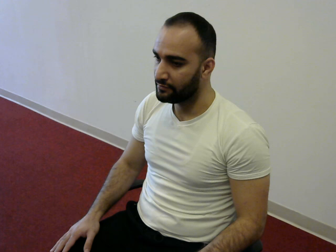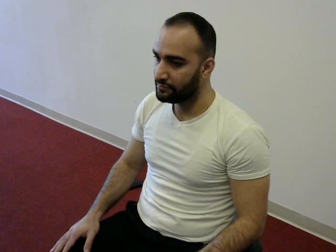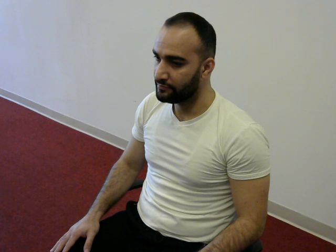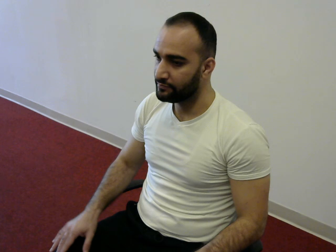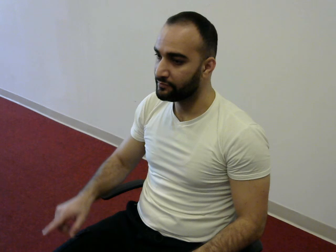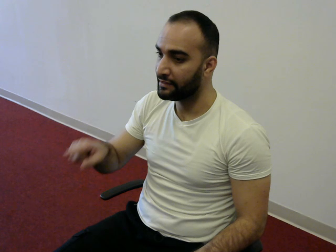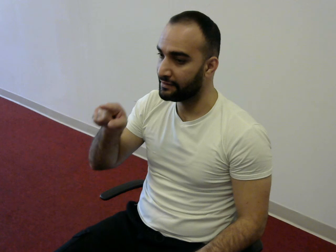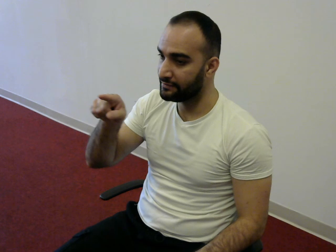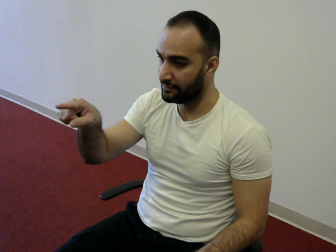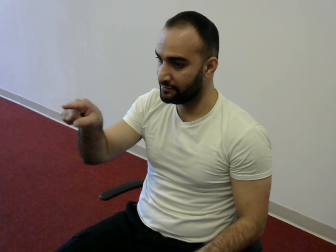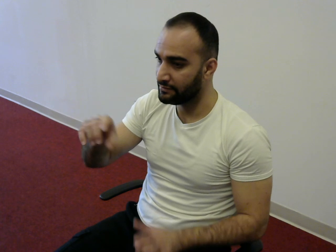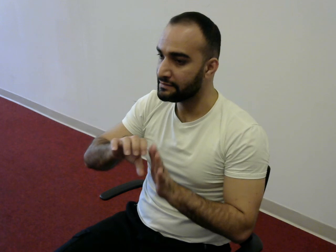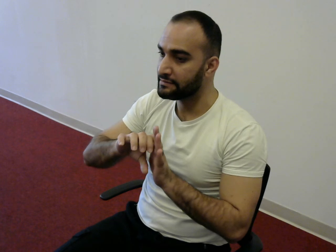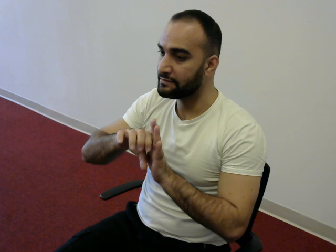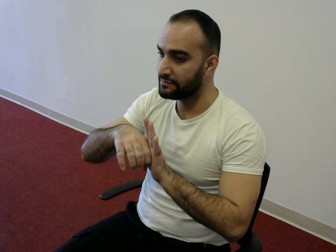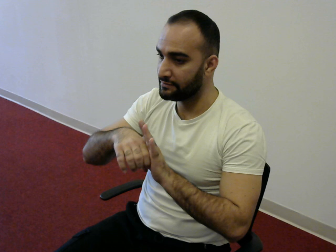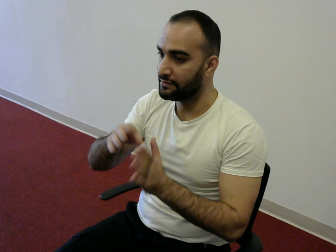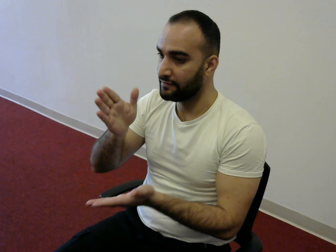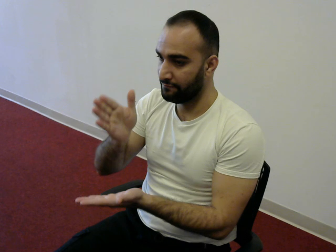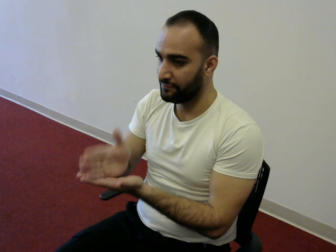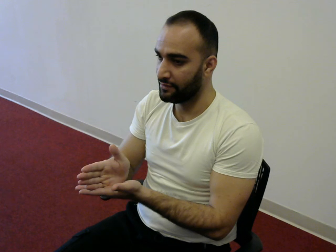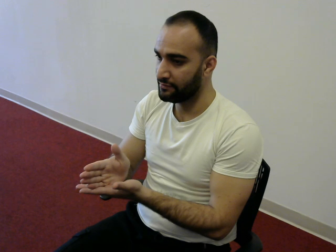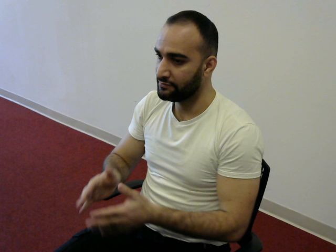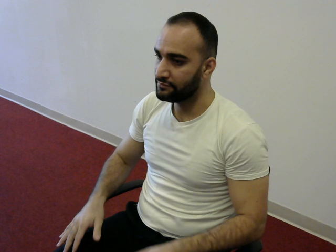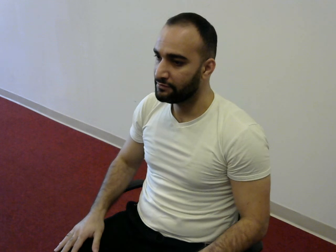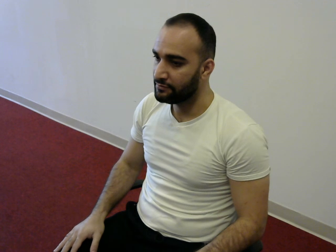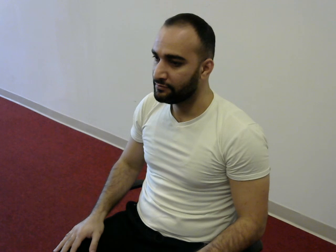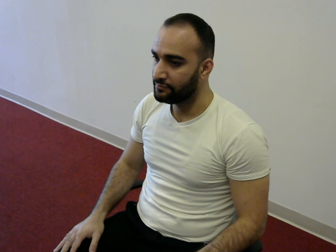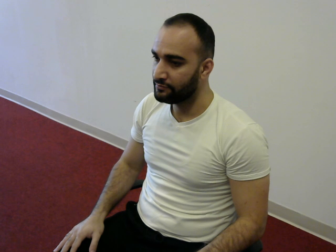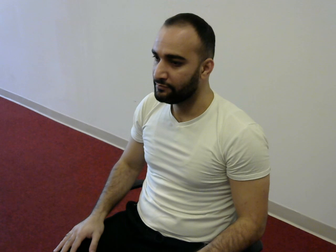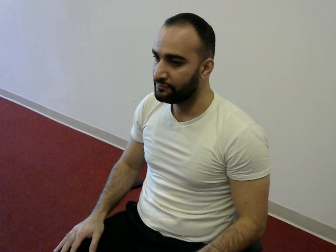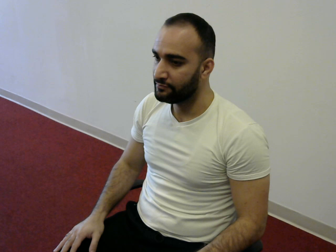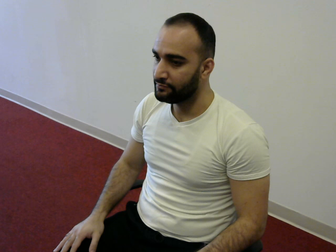Sənin instagramın var?